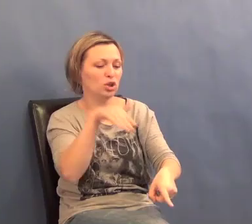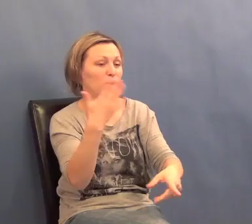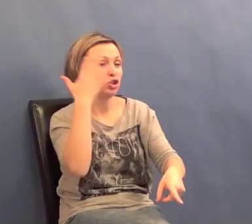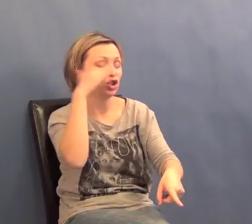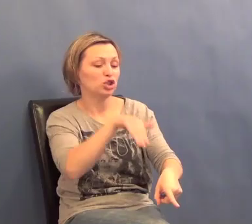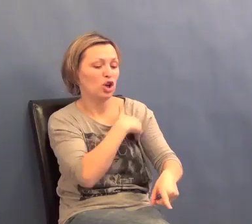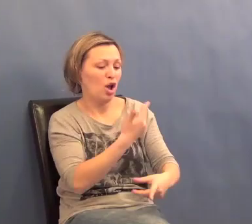Może idzie do szkoły.